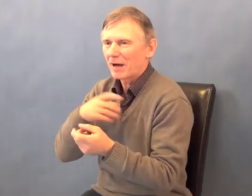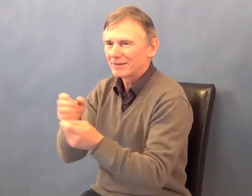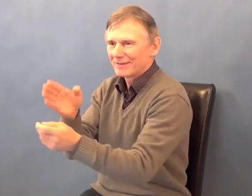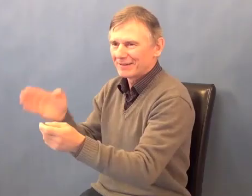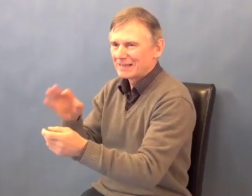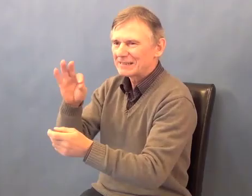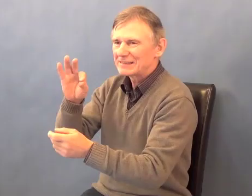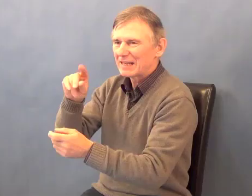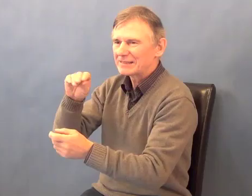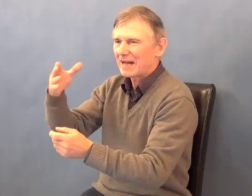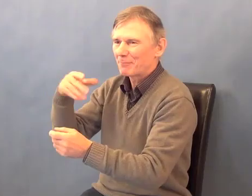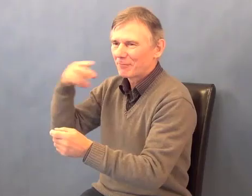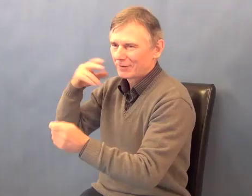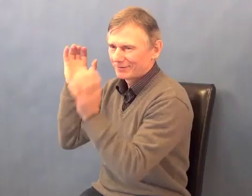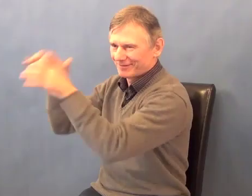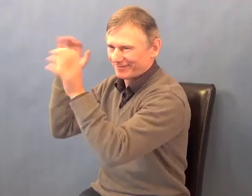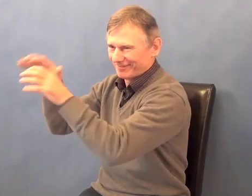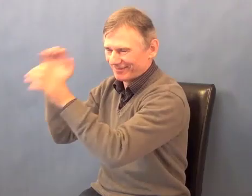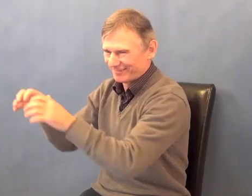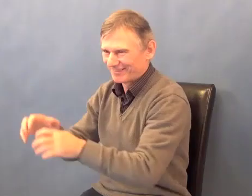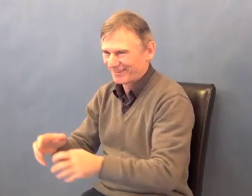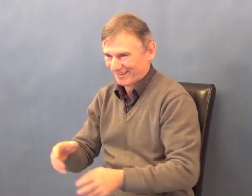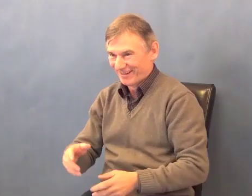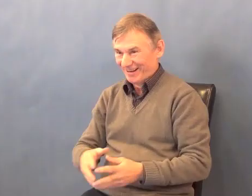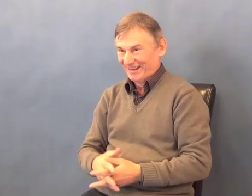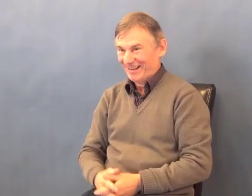Obok tego sklepu był "Sezam" i tam Głusi przychodzili.